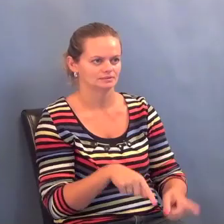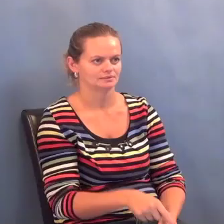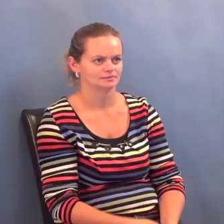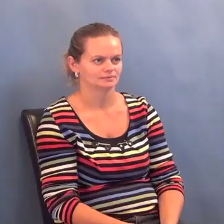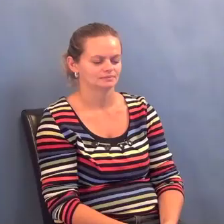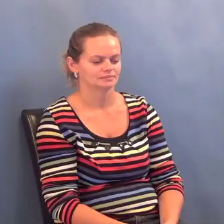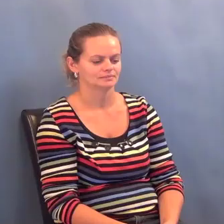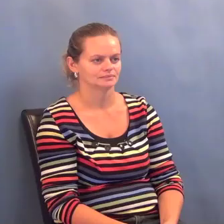Znak.